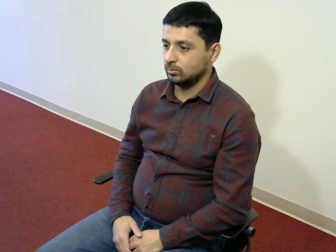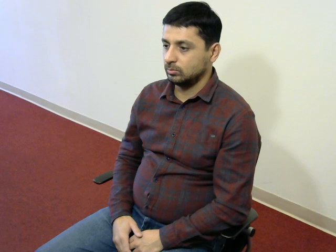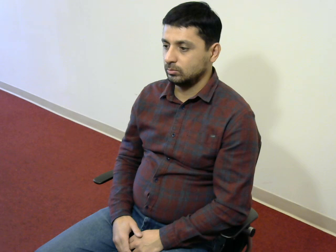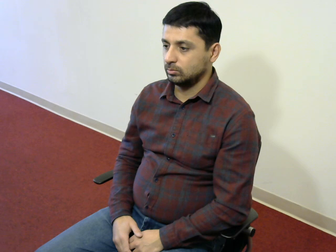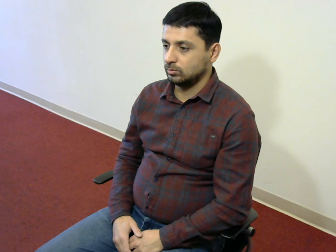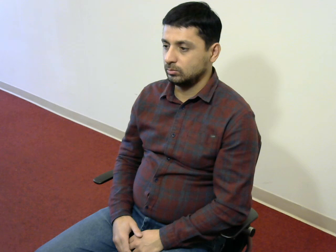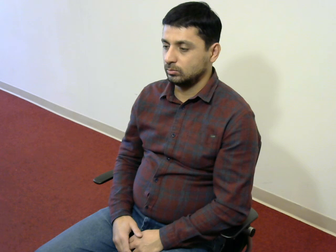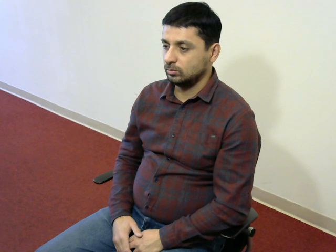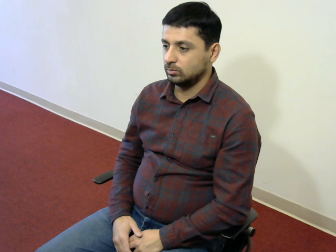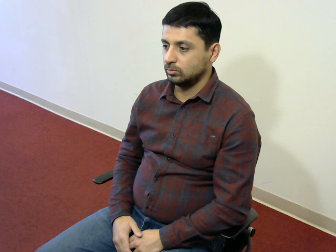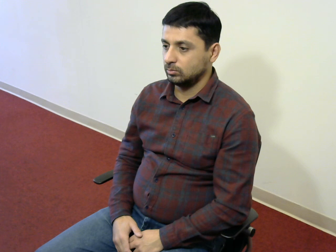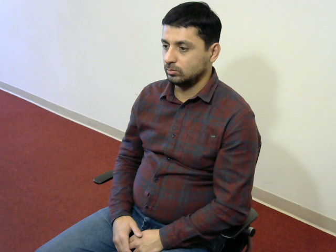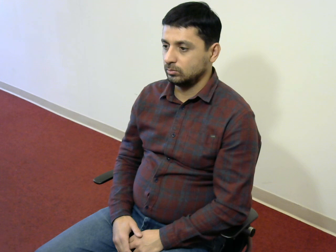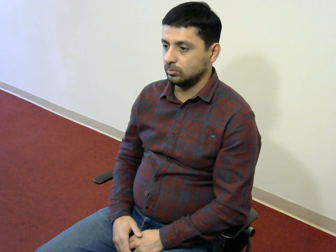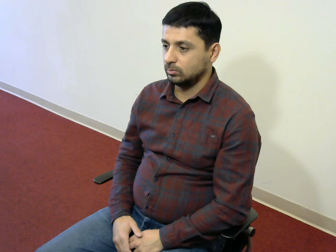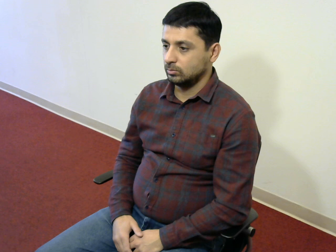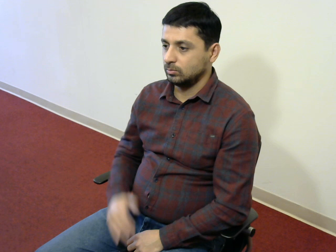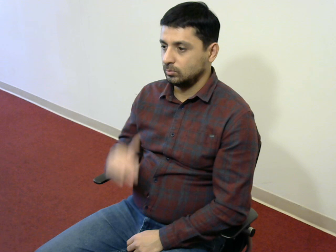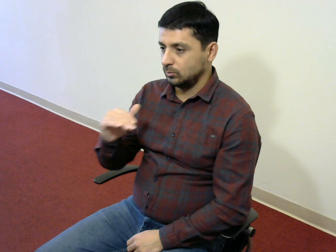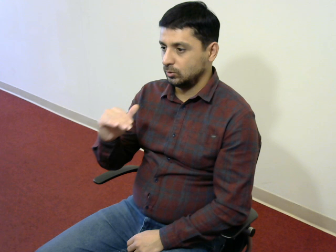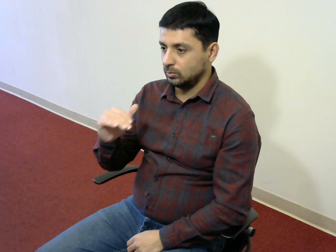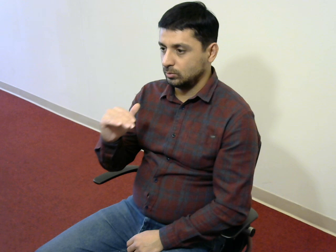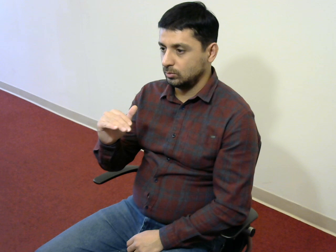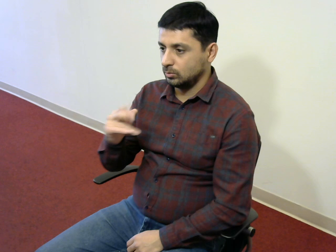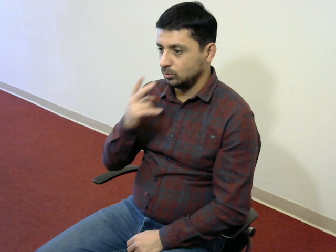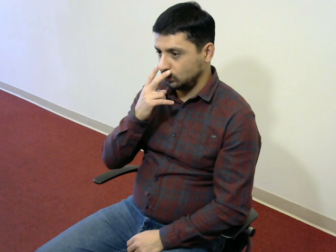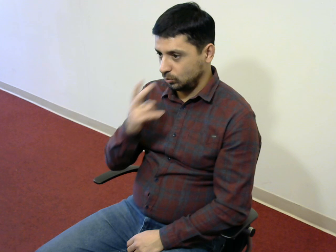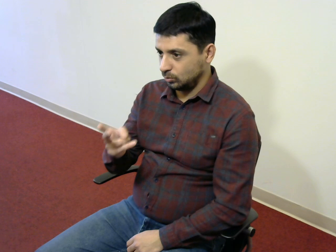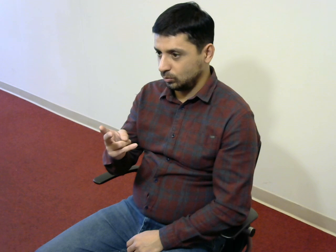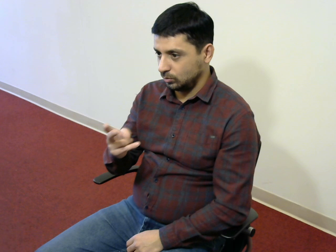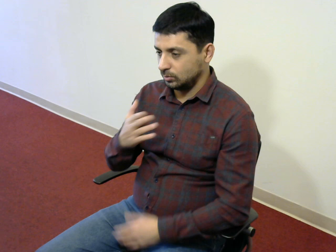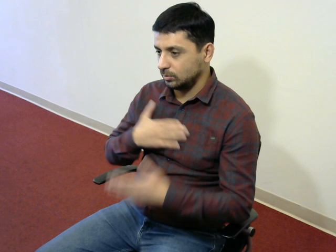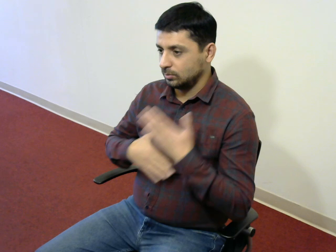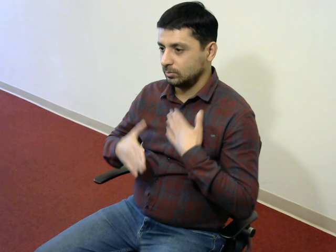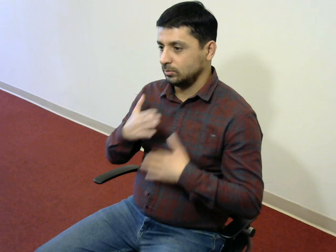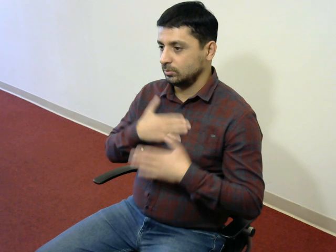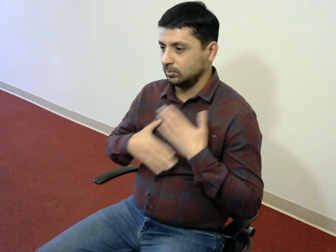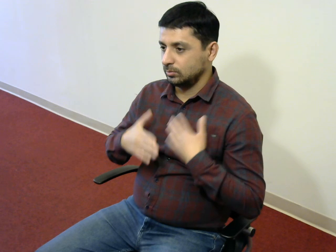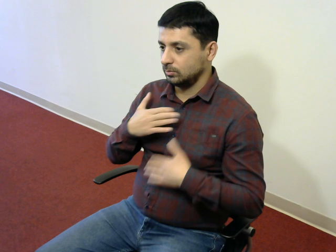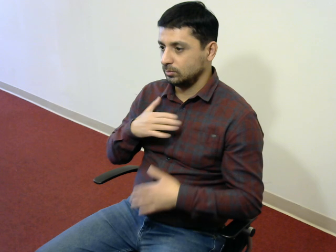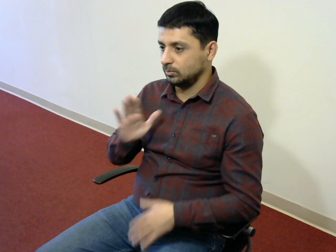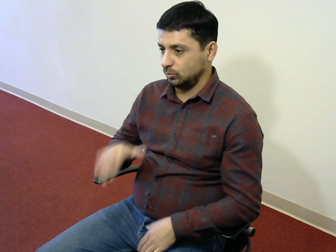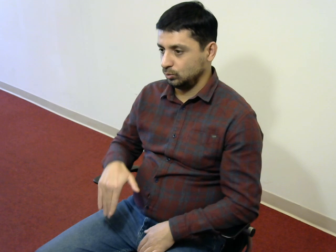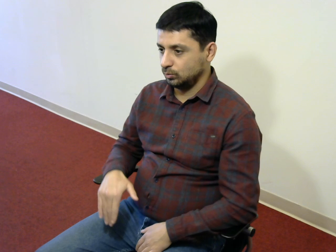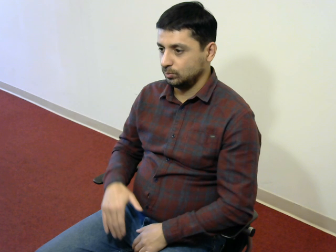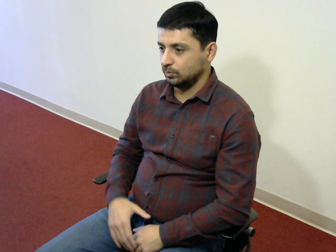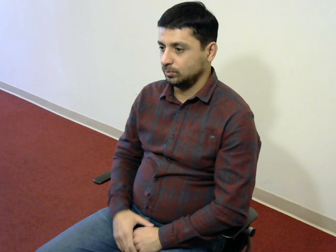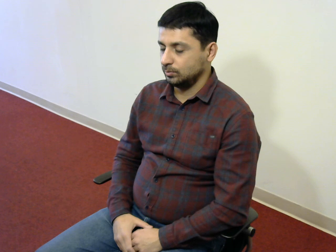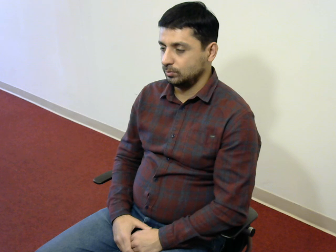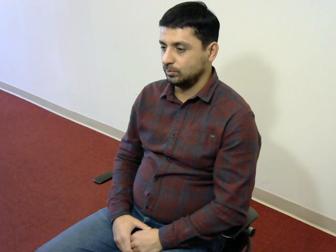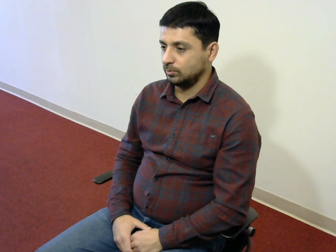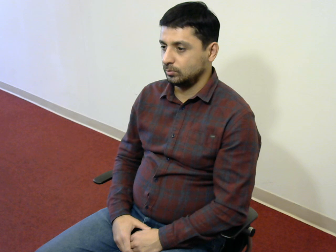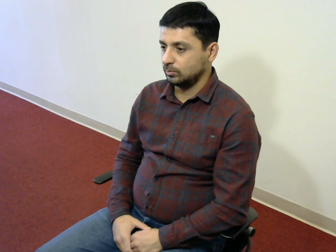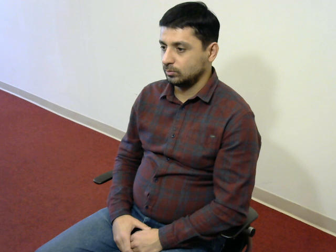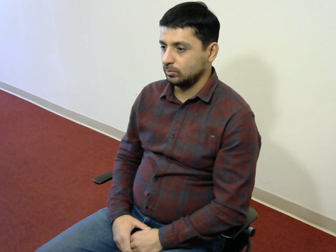Sizi görməyimə şad oldum